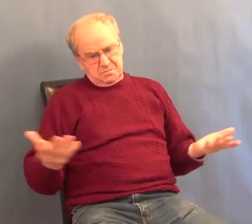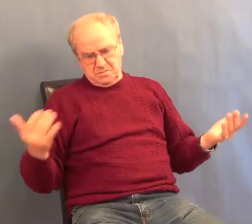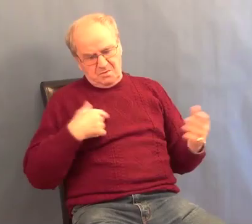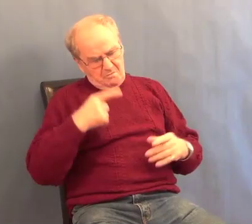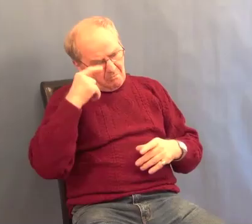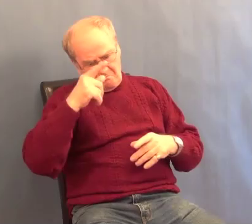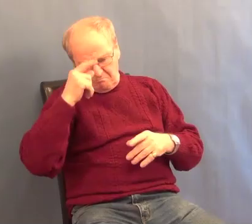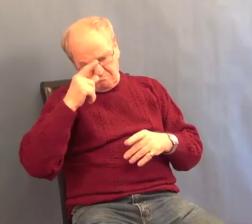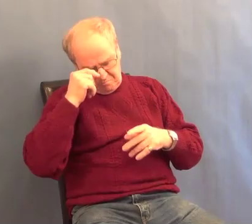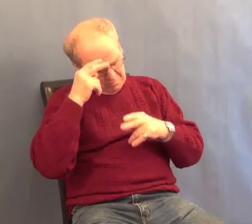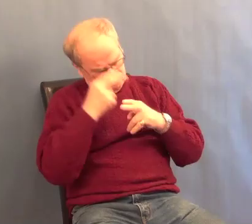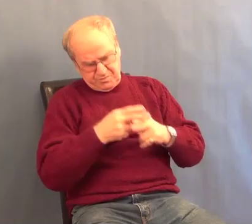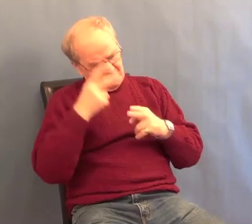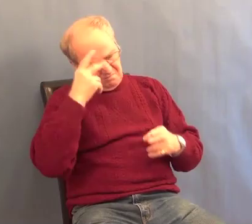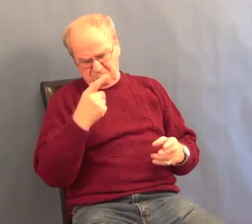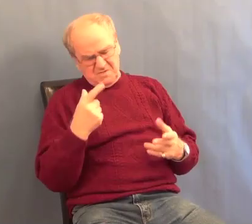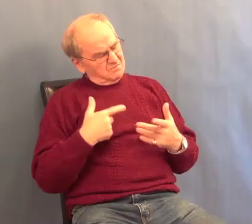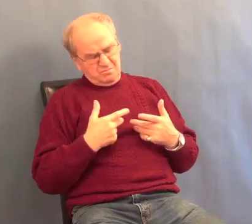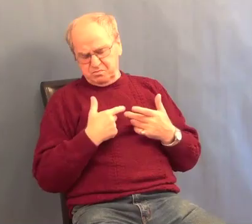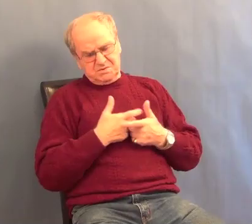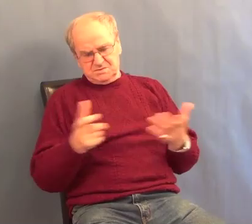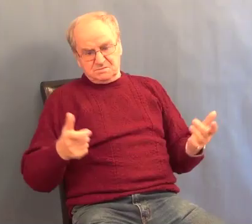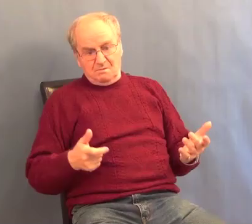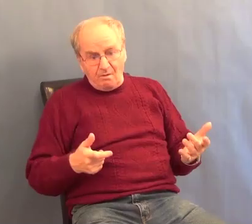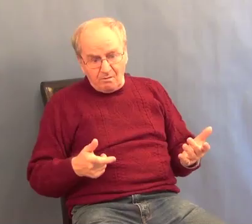A on nic nie pamiętał, bo spał nieprzytomny.